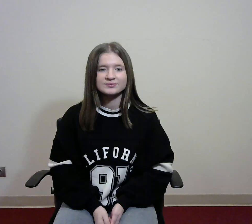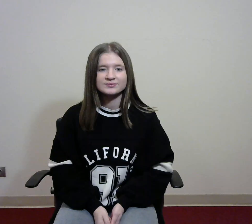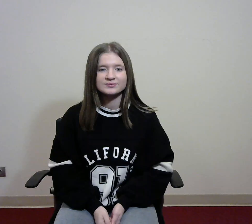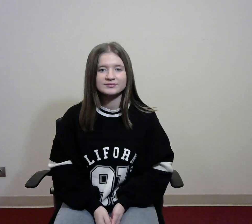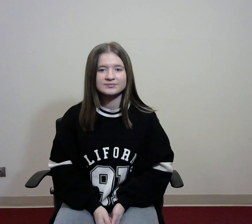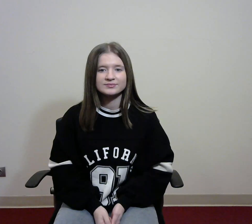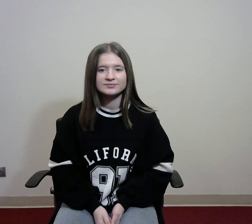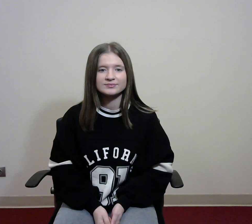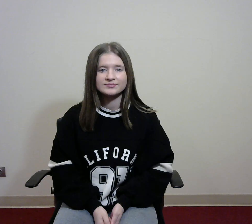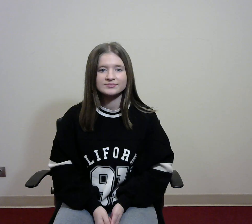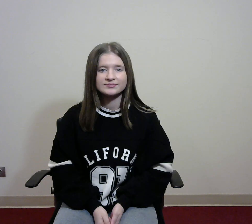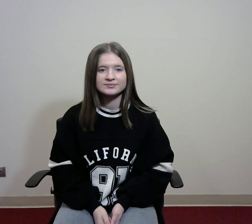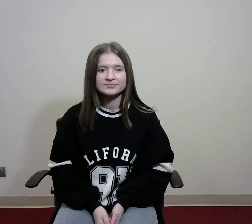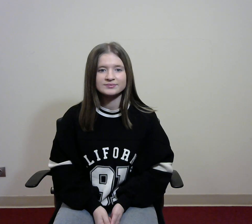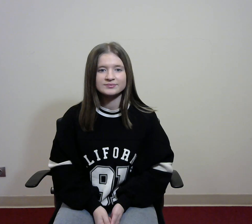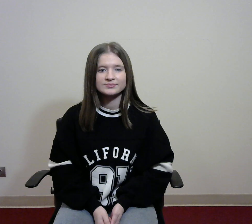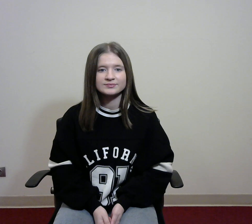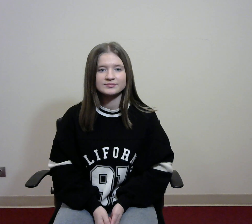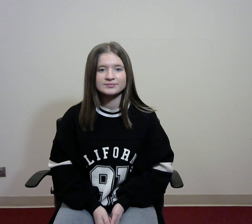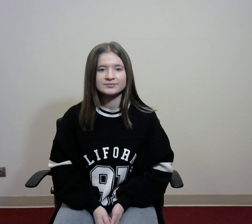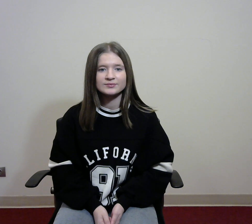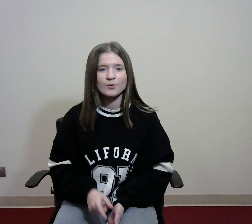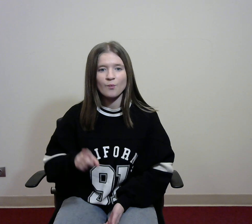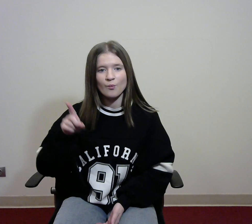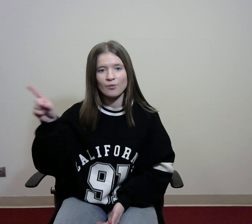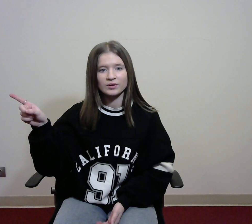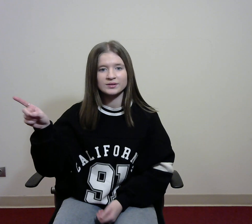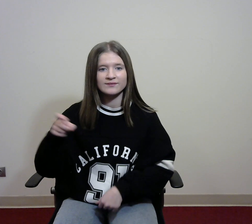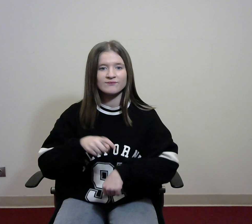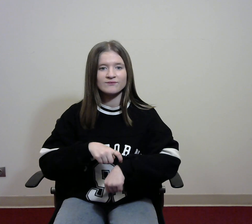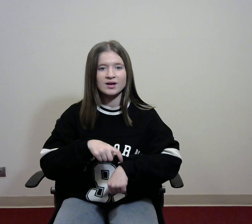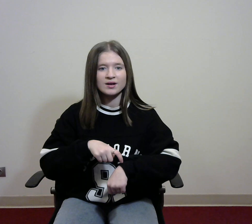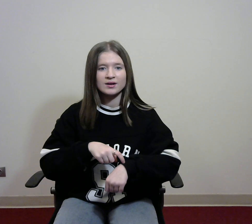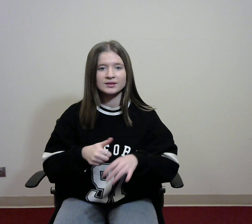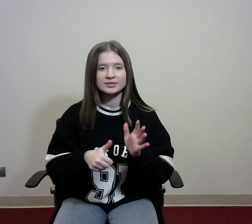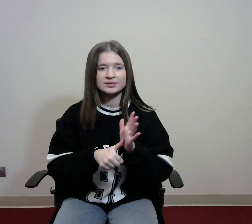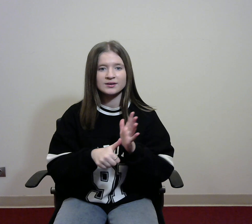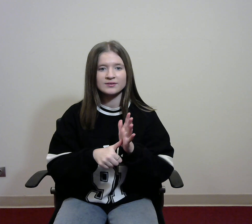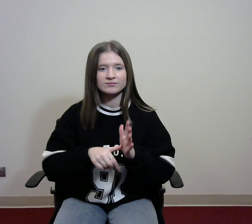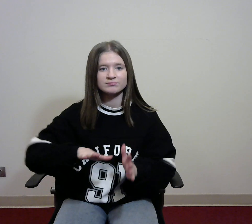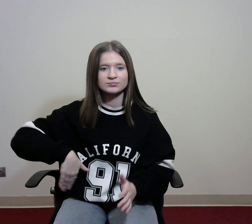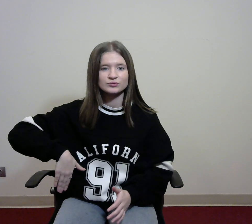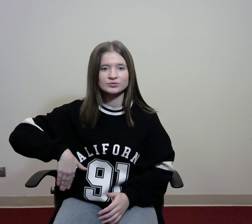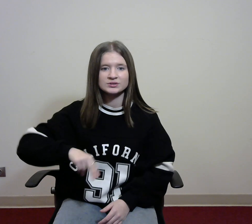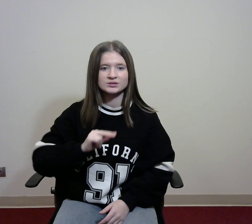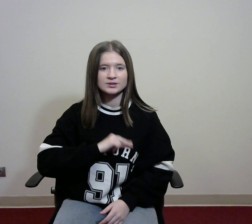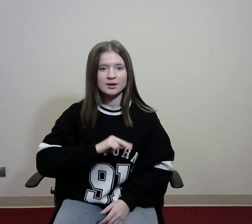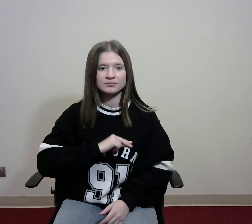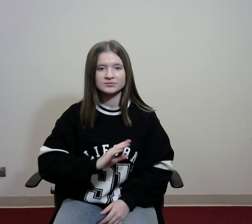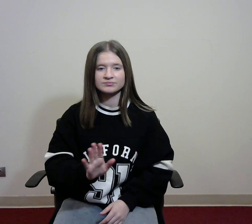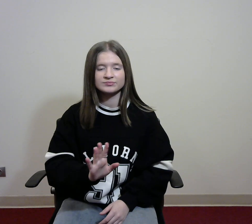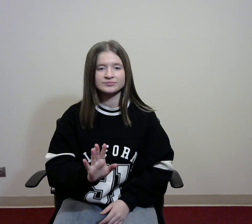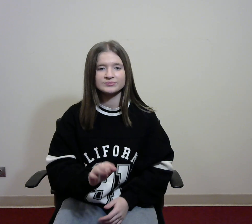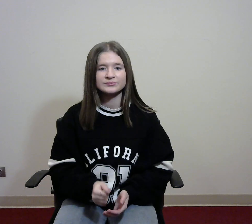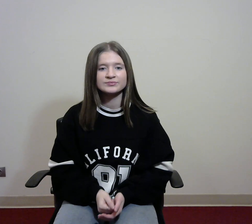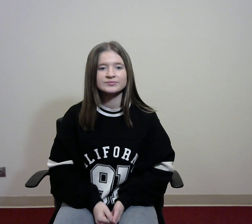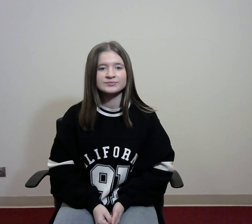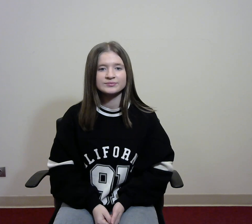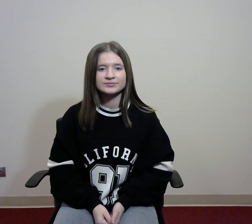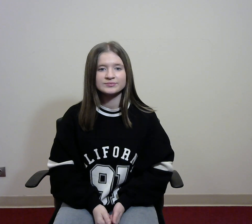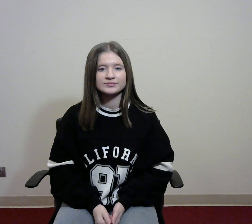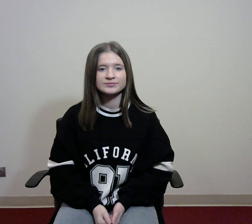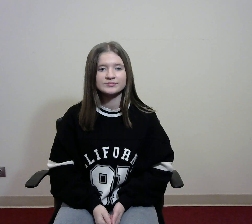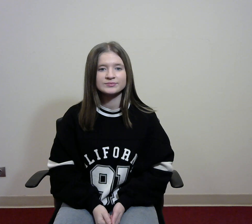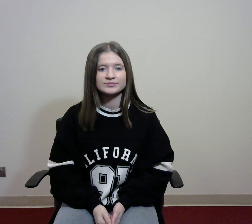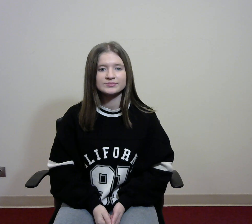O saat 6-dan sonra işləmir